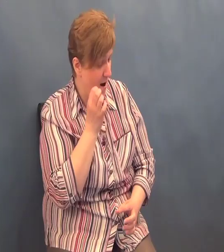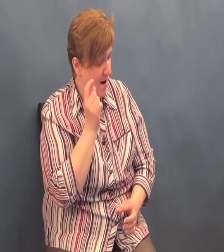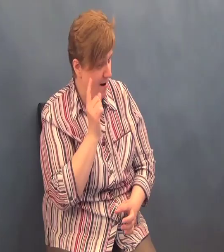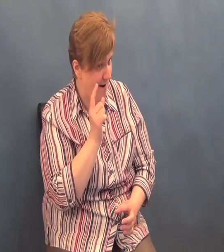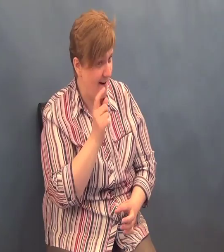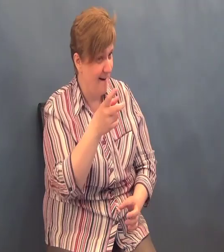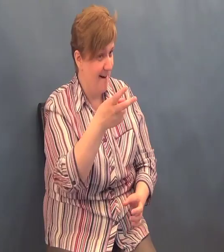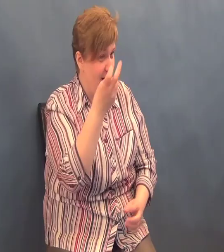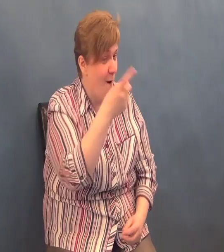Ale, zobaczmy.